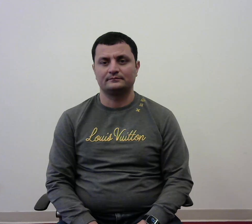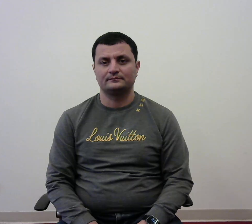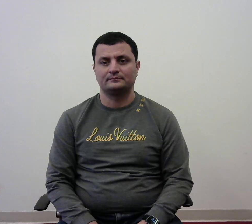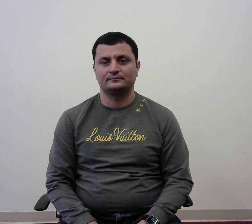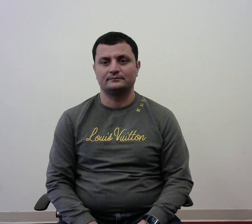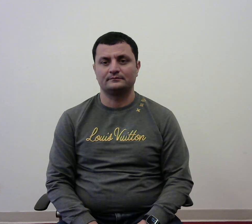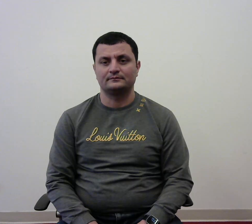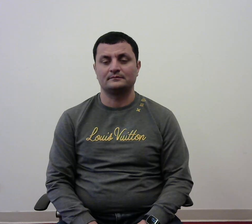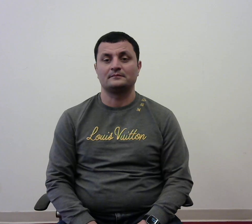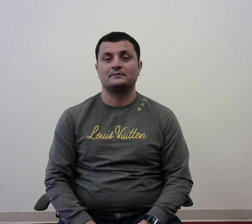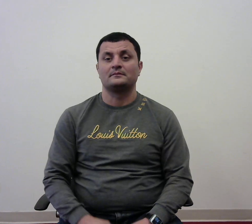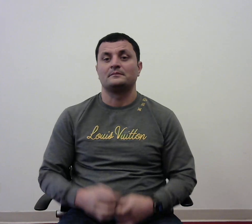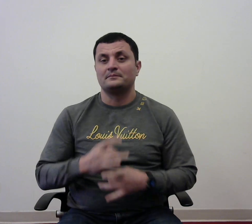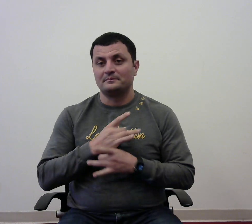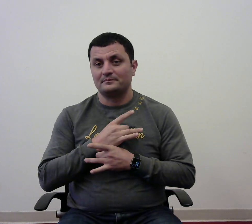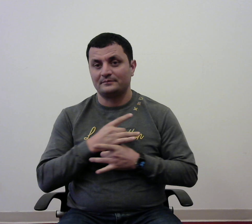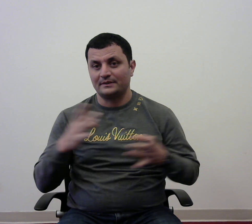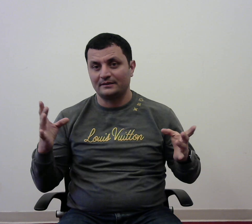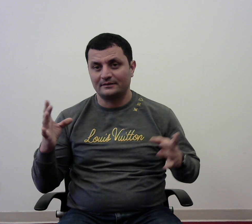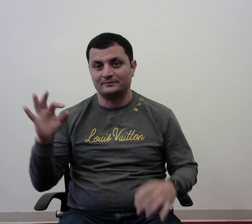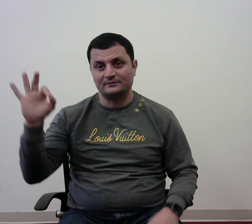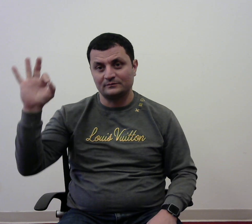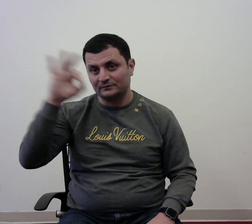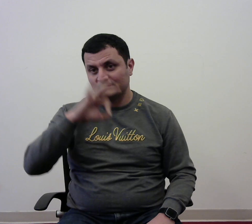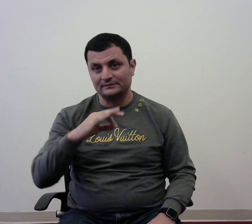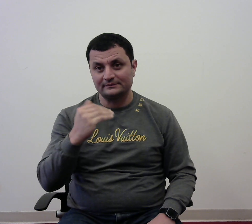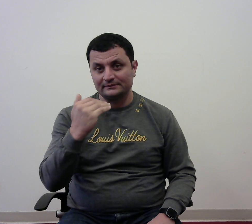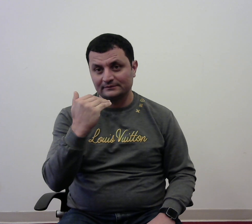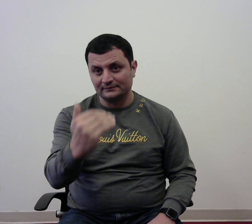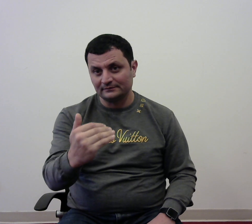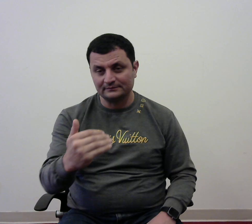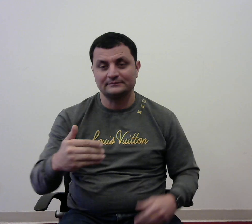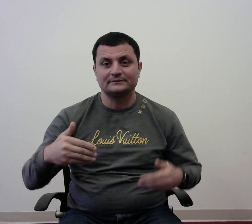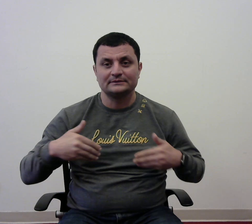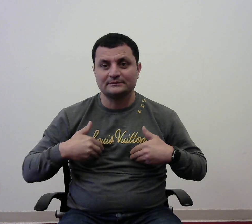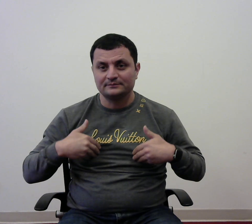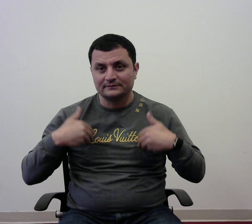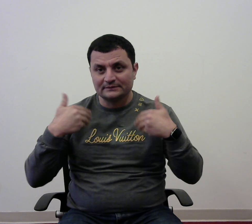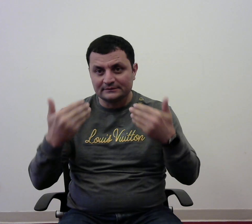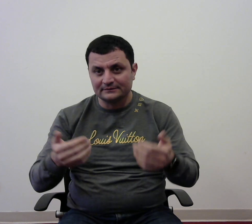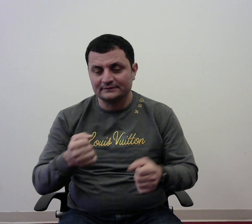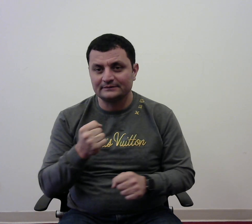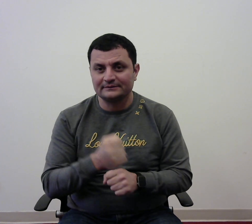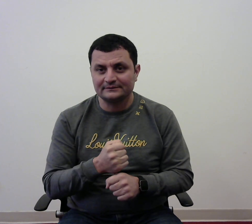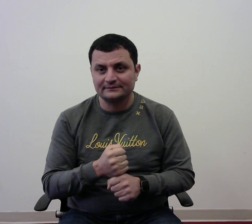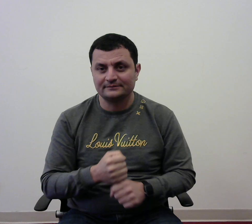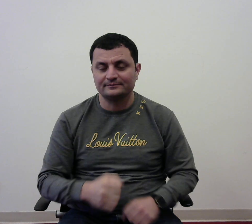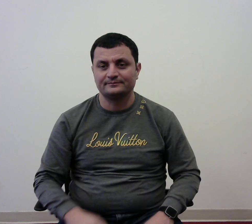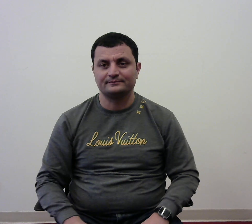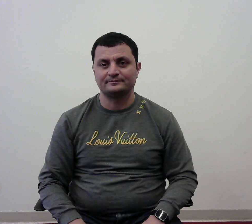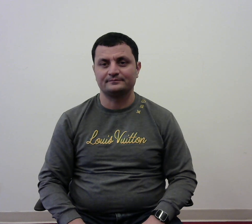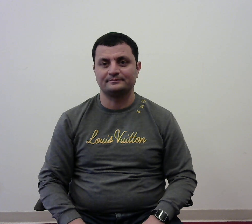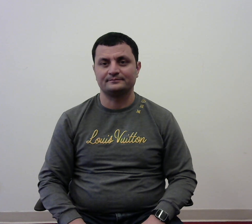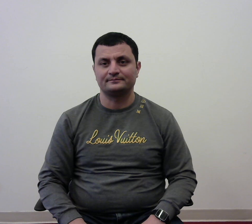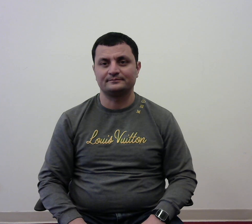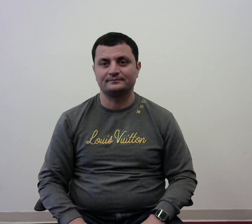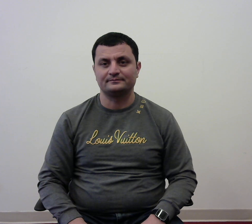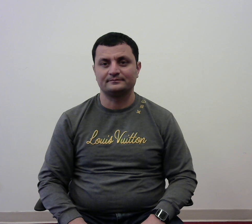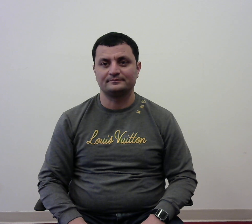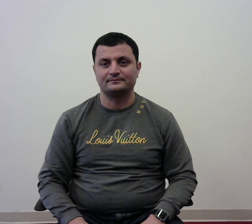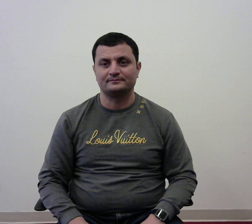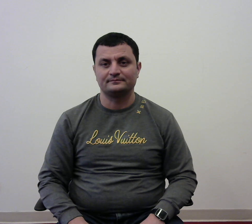Bayram münasibətilə sizi təbrik edirəm